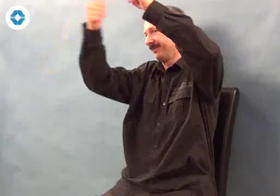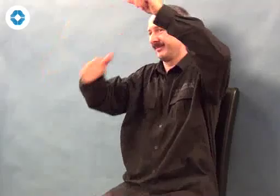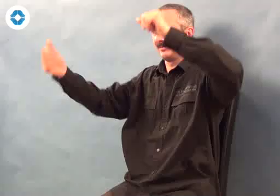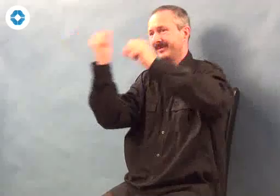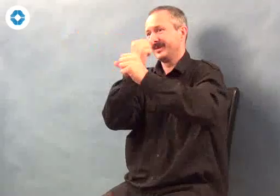Pracuje.